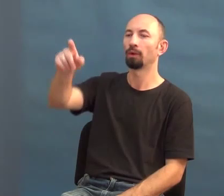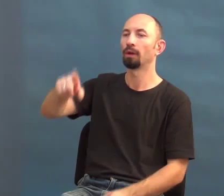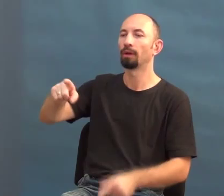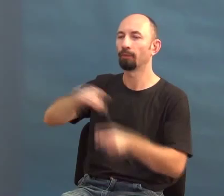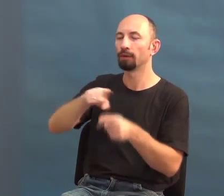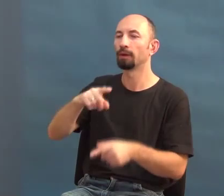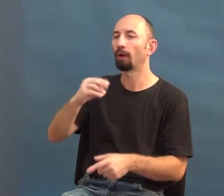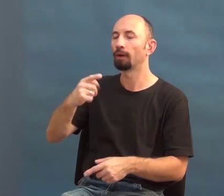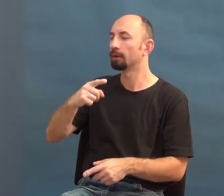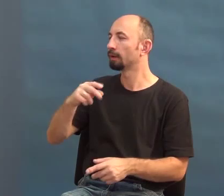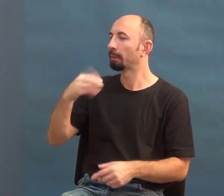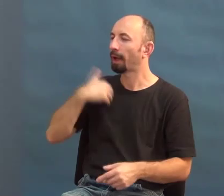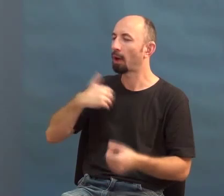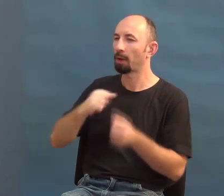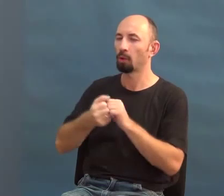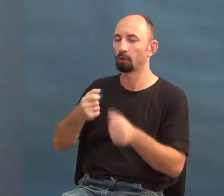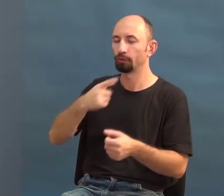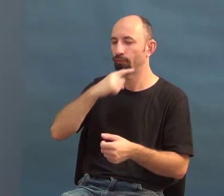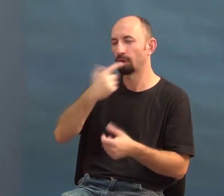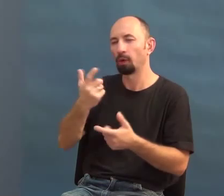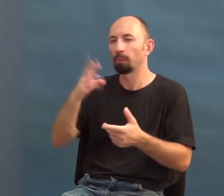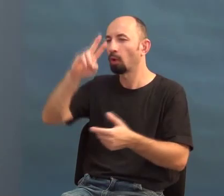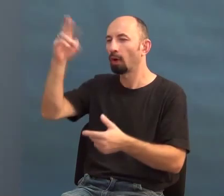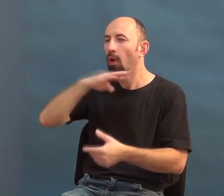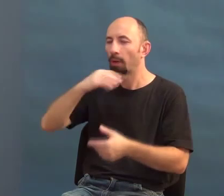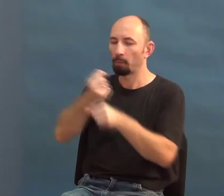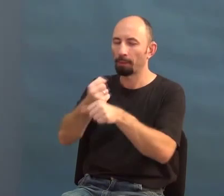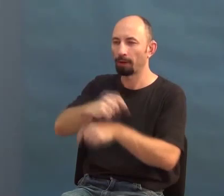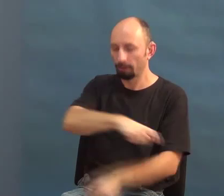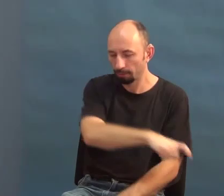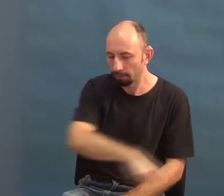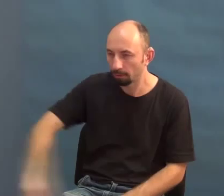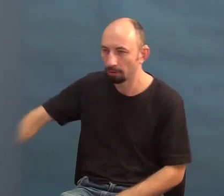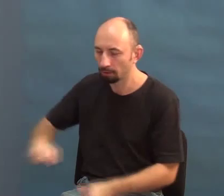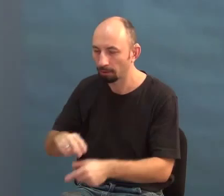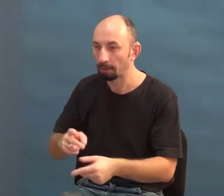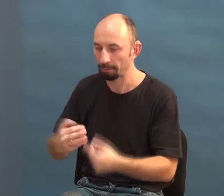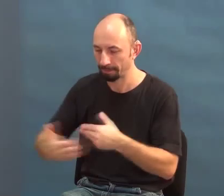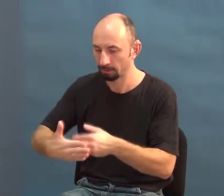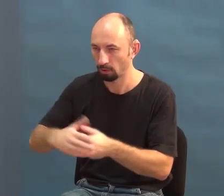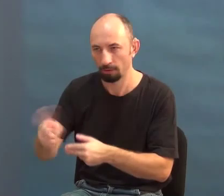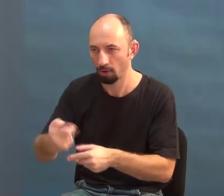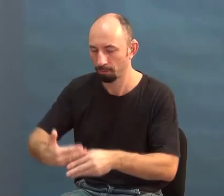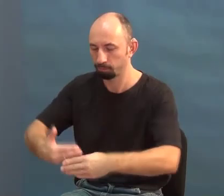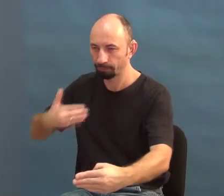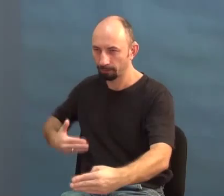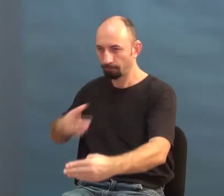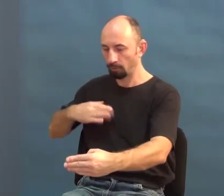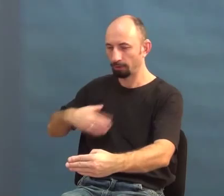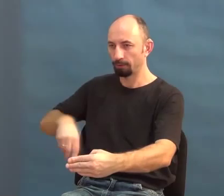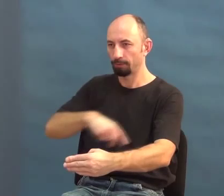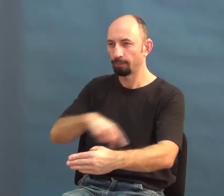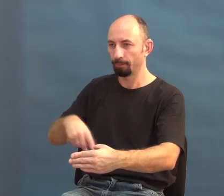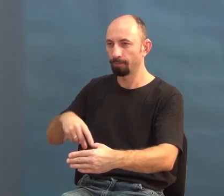Też jest biały albo czerwony, jest też kolor pomarańczowy, to jest krawędź, nie wolno stać blisko trzeba stać przed nią.